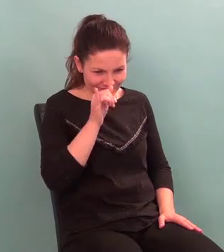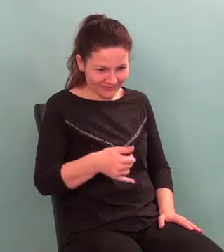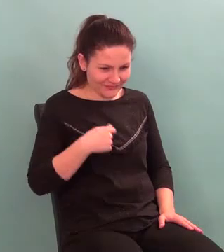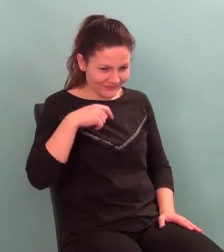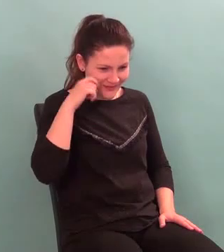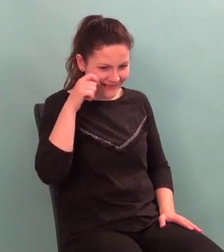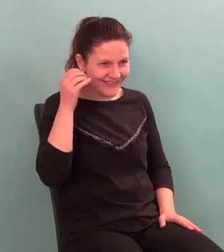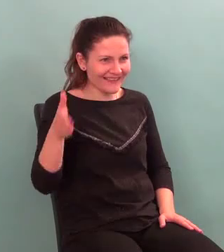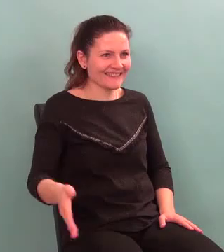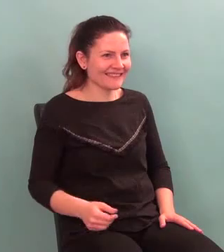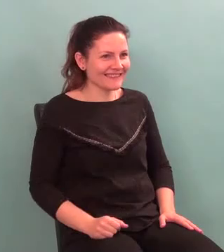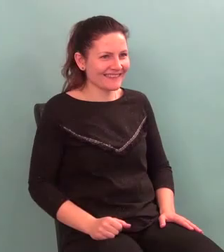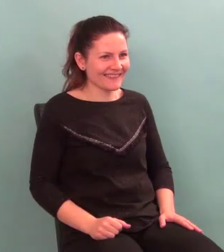Nie mogę, wpadam do dziadka.